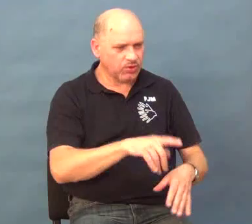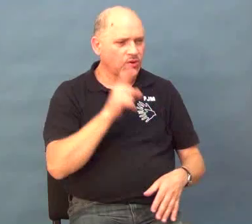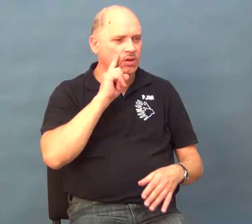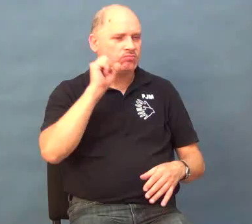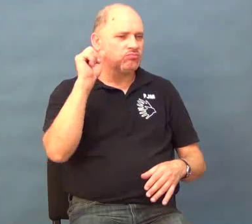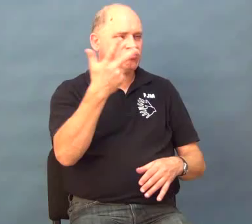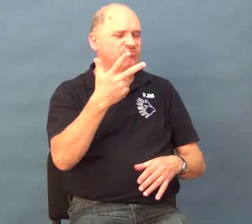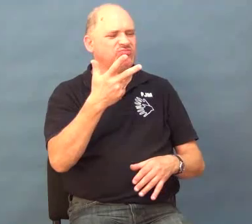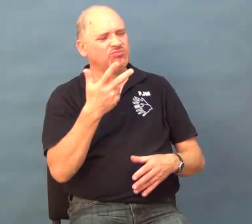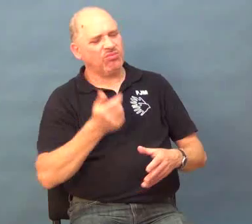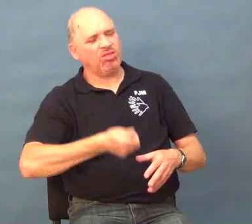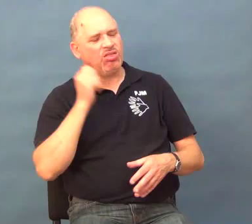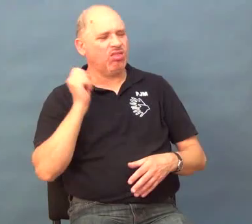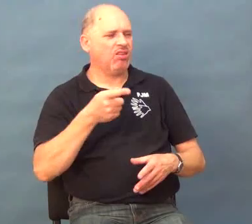Trzech chłopców, jeden z nich odbija piłeczkę rakietką.